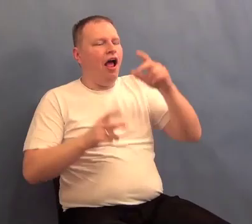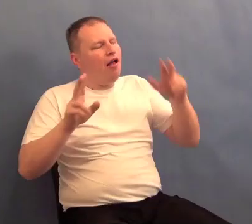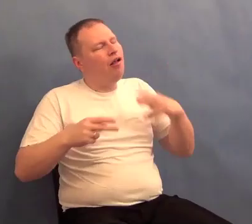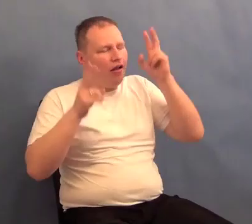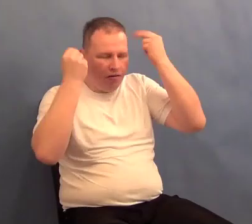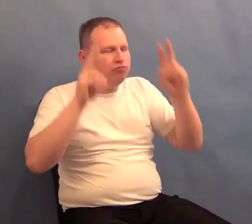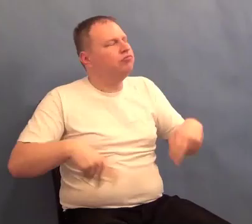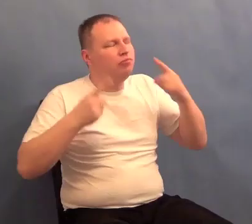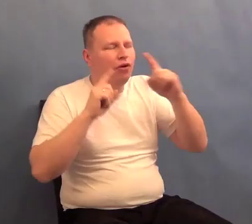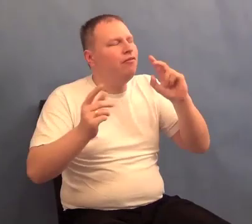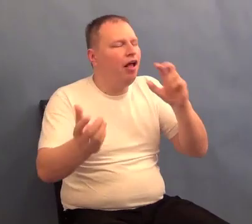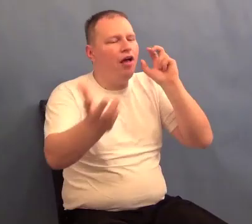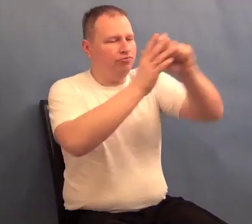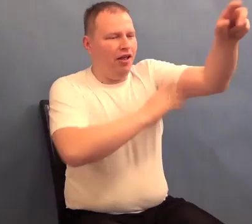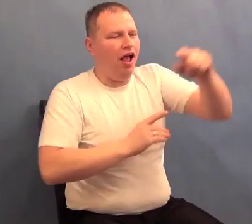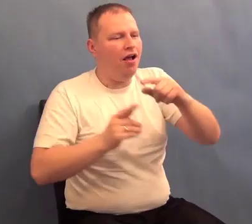Królik skacze i nie uważając przechodzi przez ubrania.